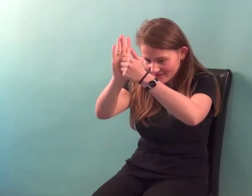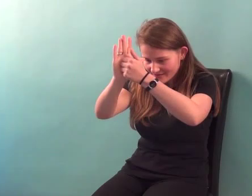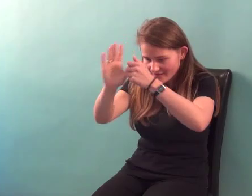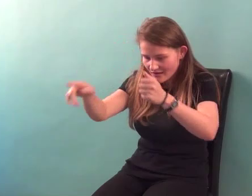Nie.